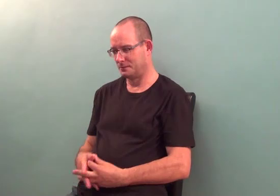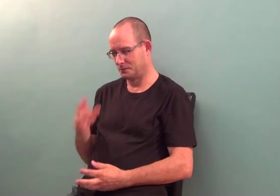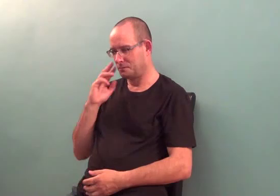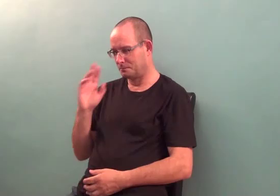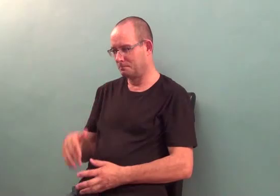Rozumiem.